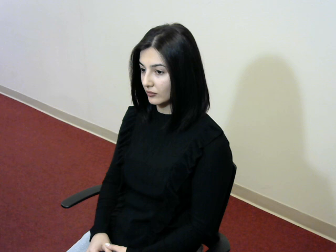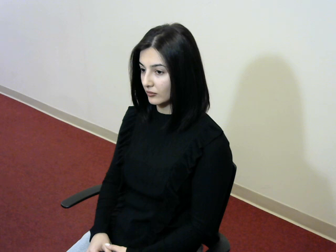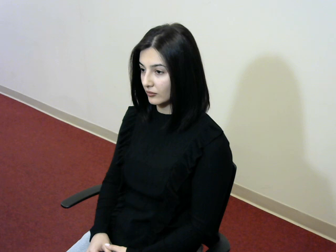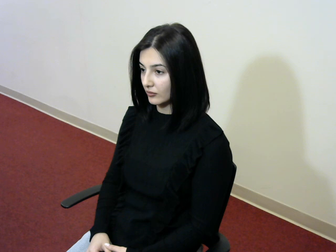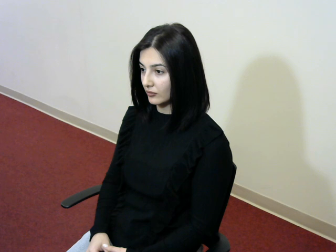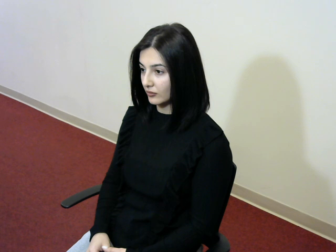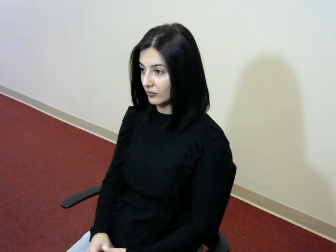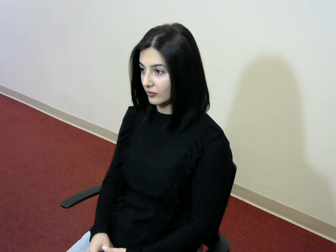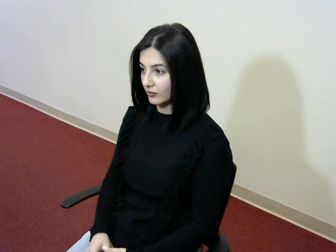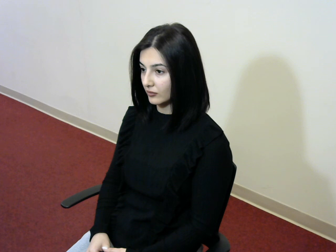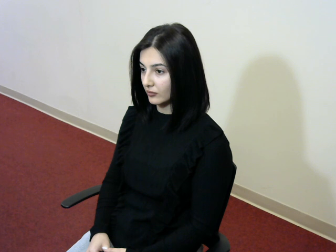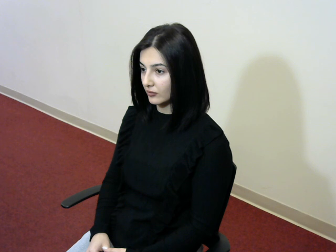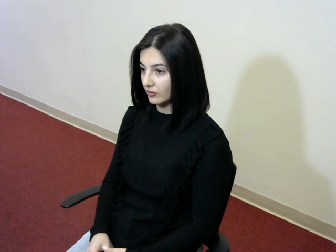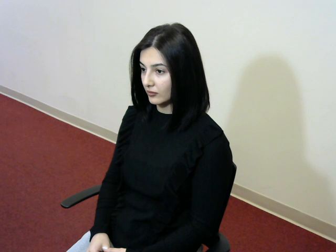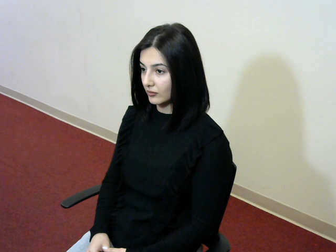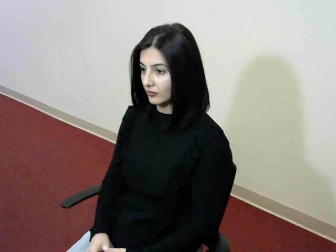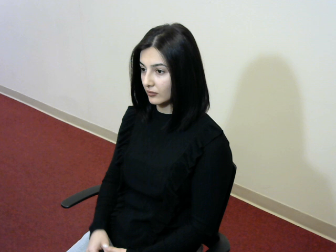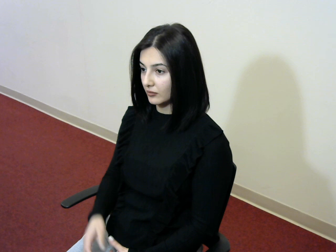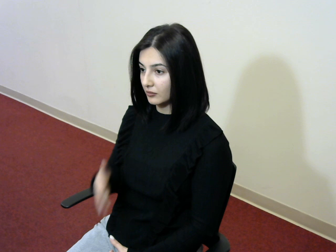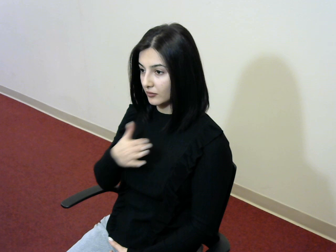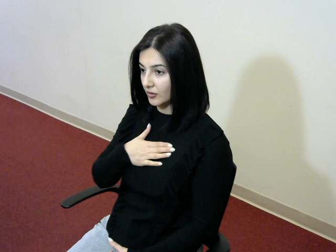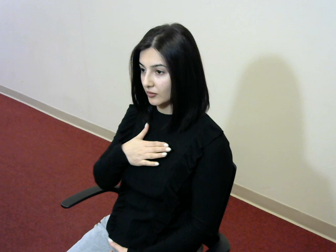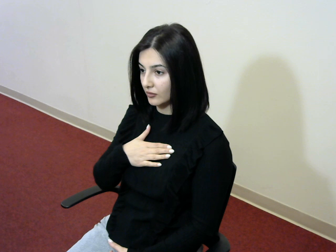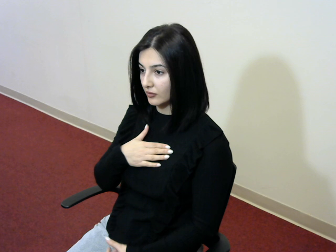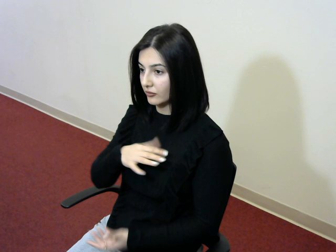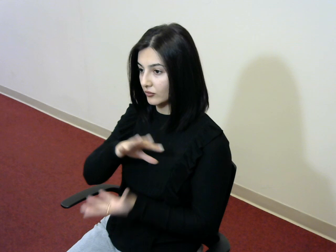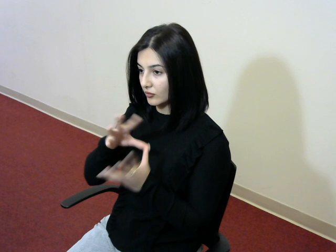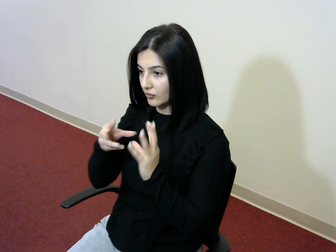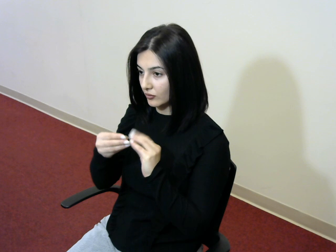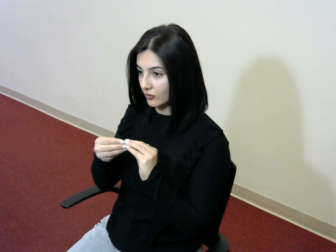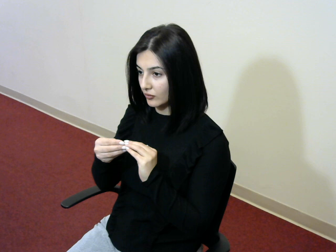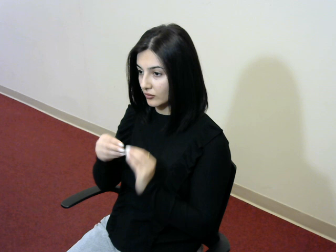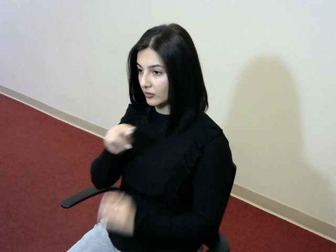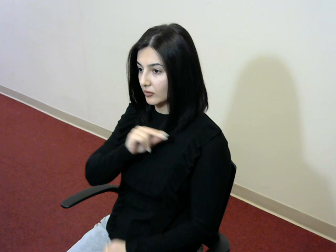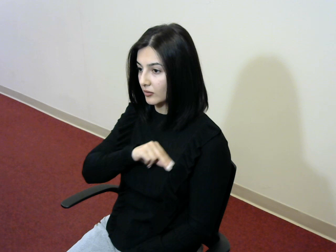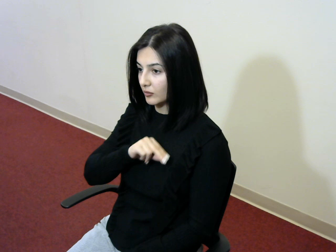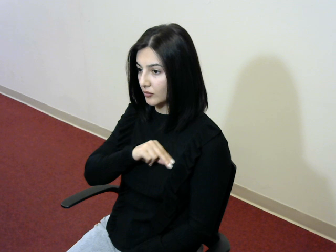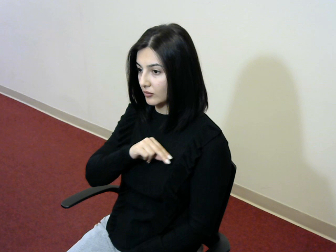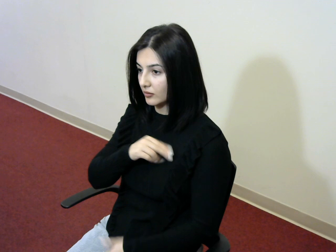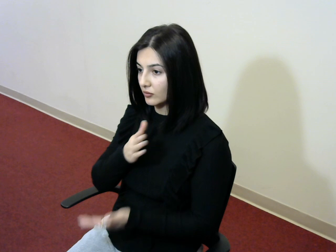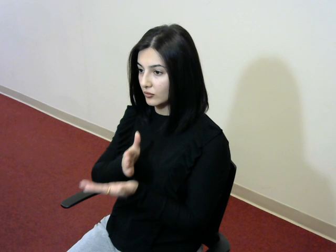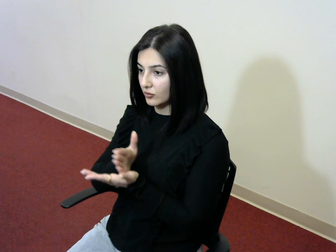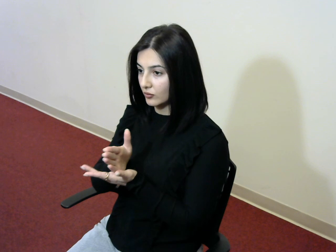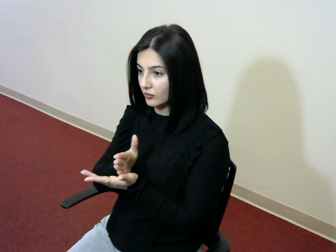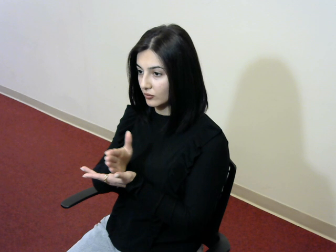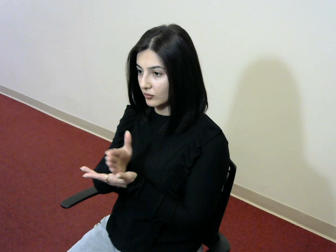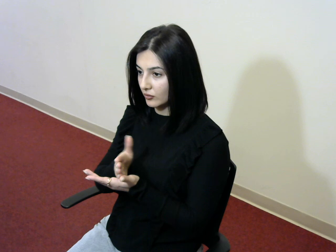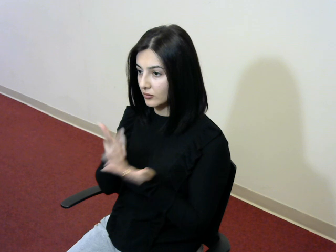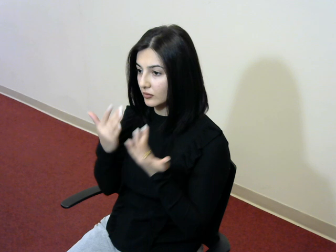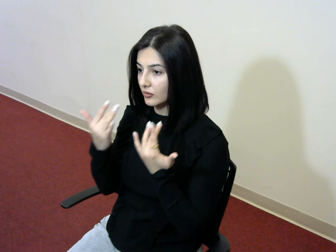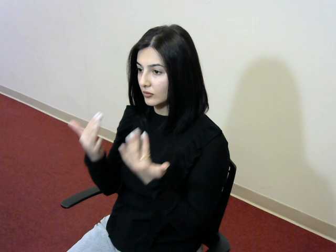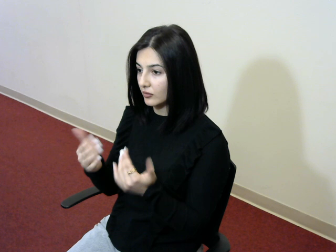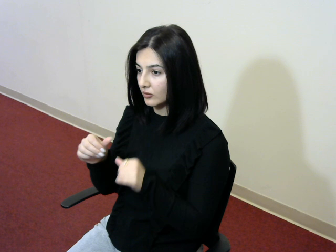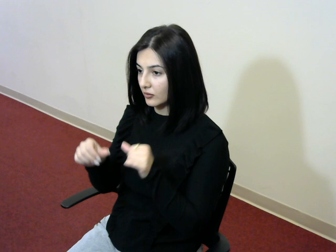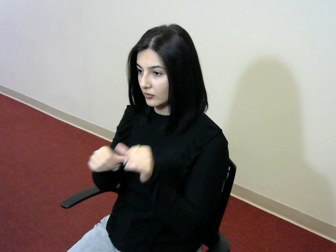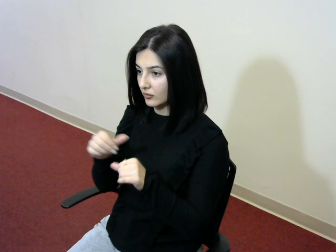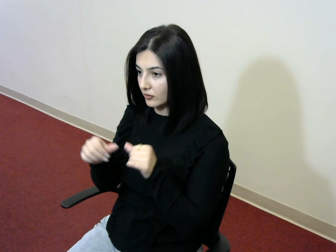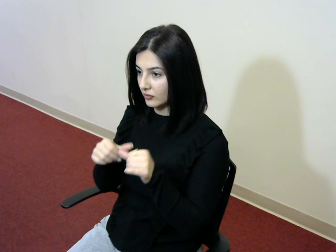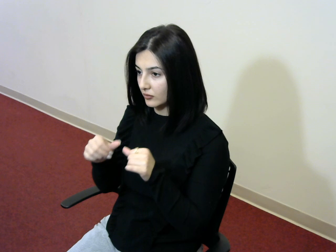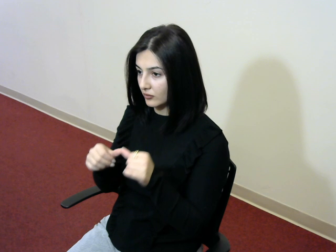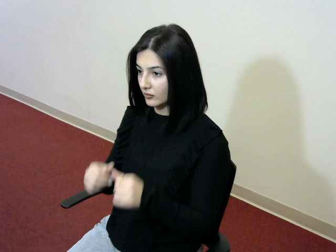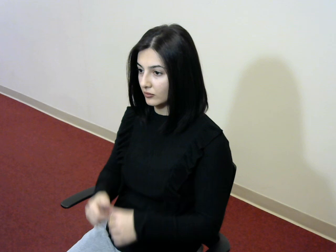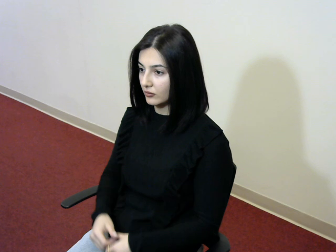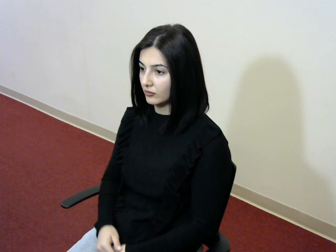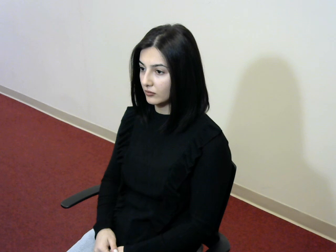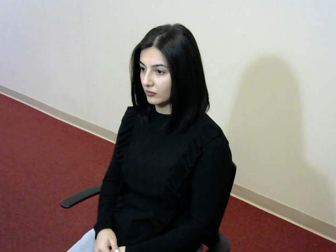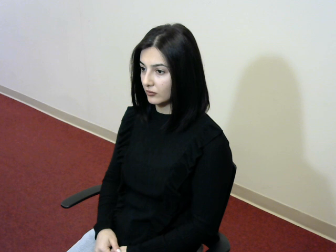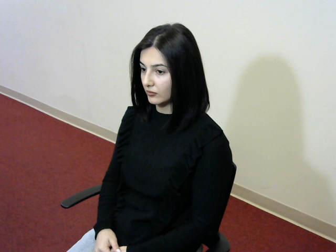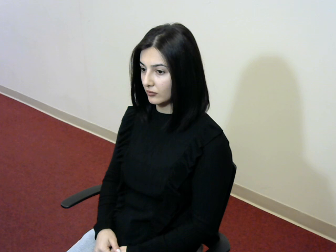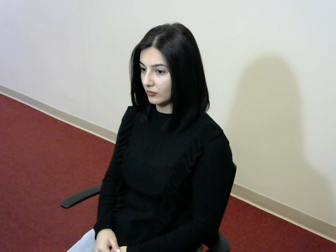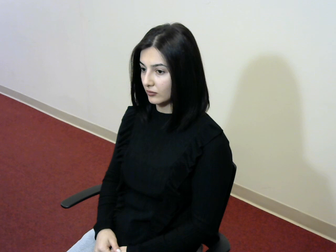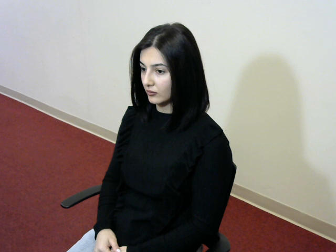Mənim ümumi iş stajım neçə ildir?